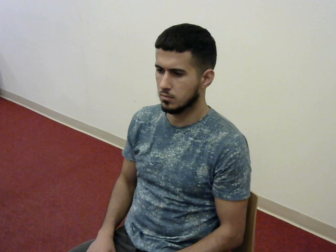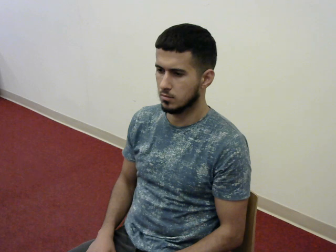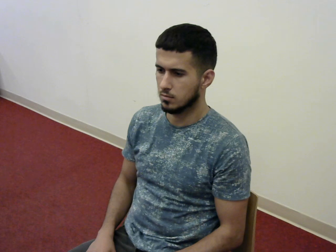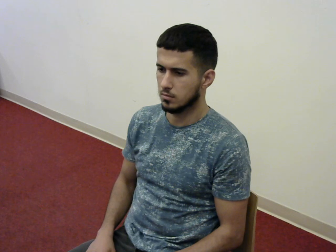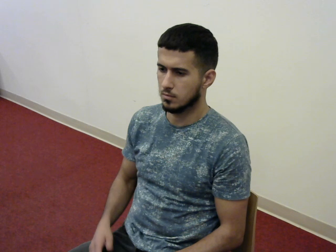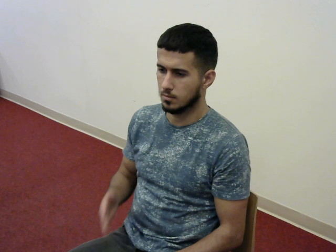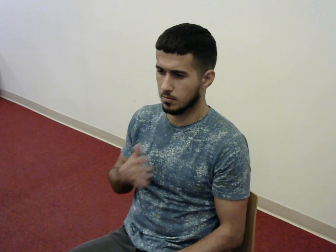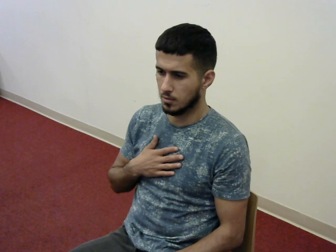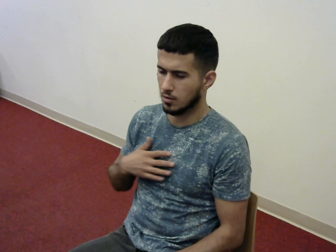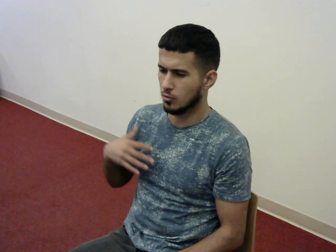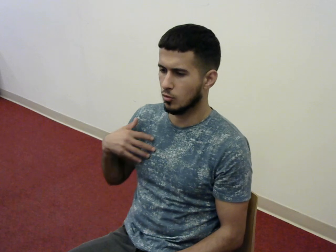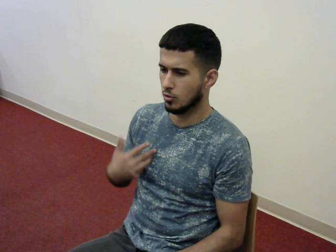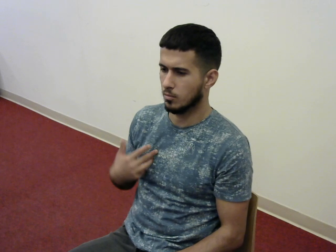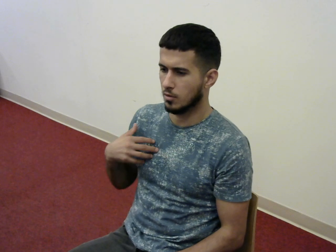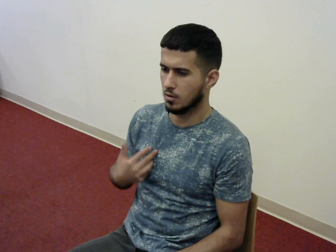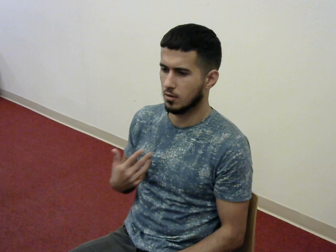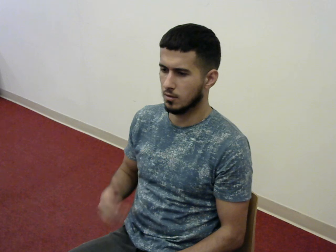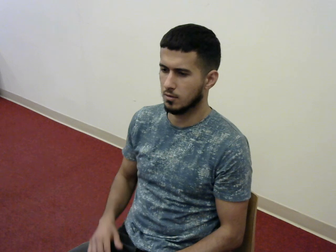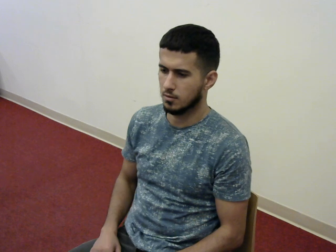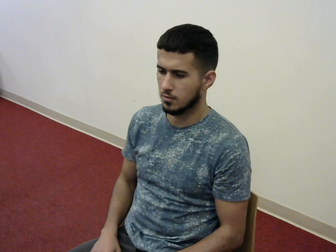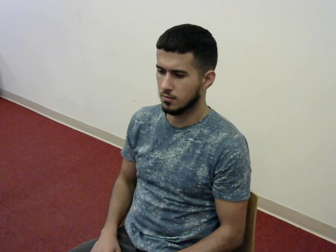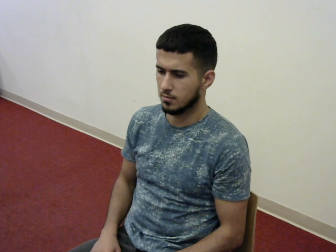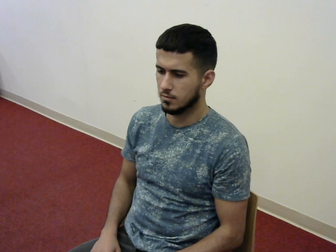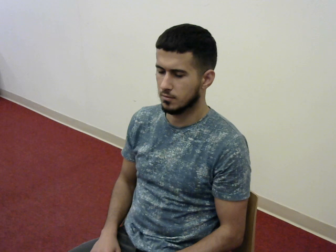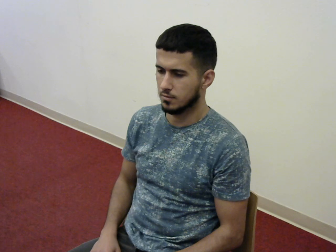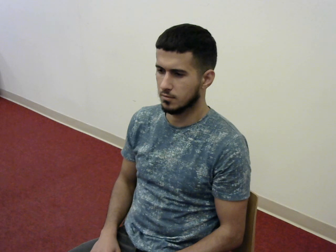Mən subayam